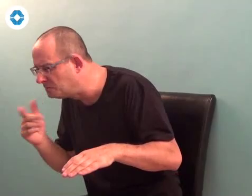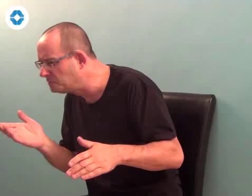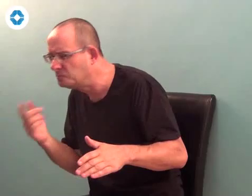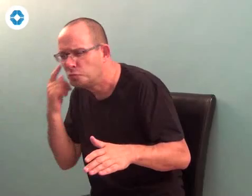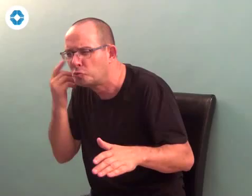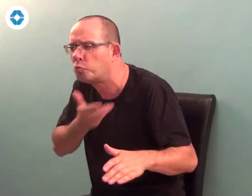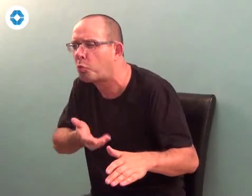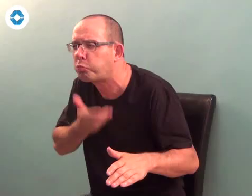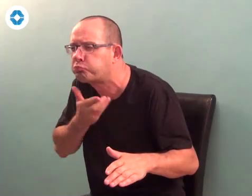Usłyszał rechot żab.